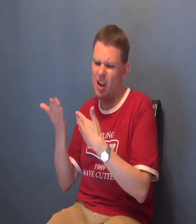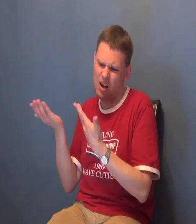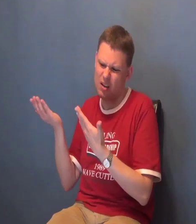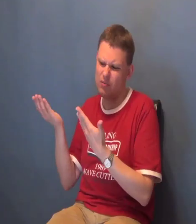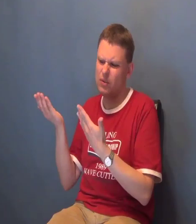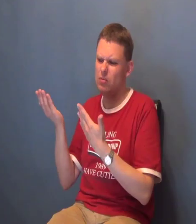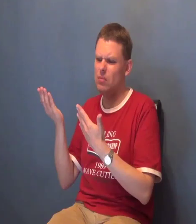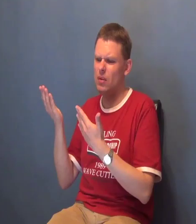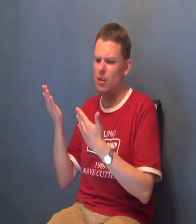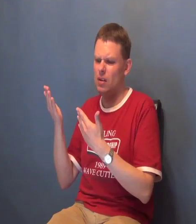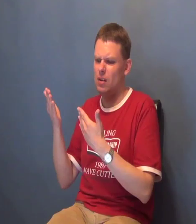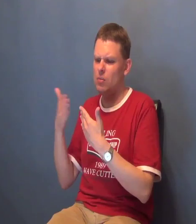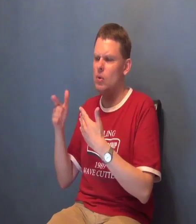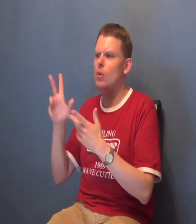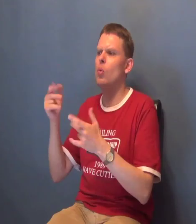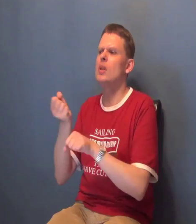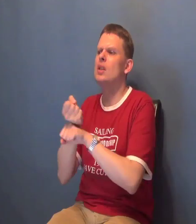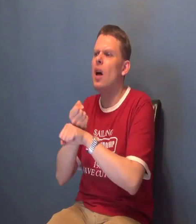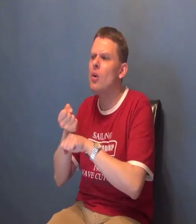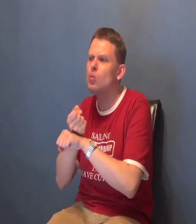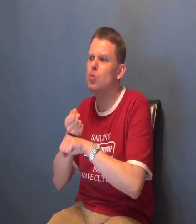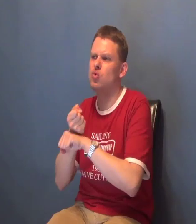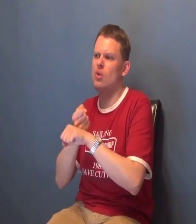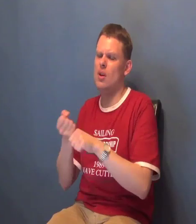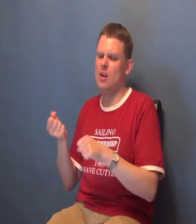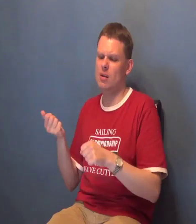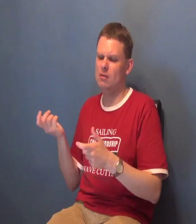Nie wiem, gdzieś blisko, jest zatrucie.